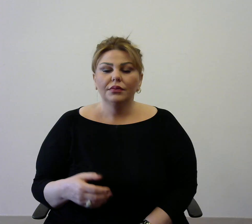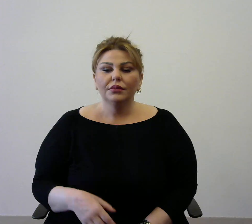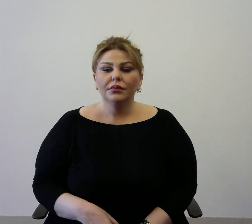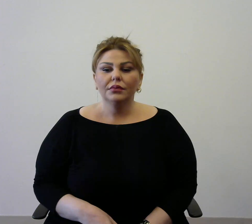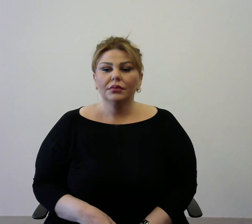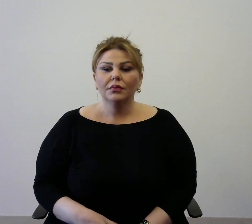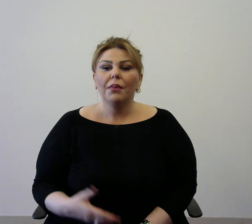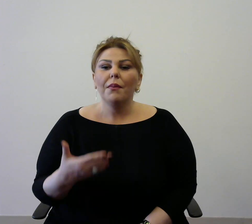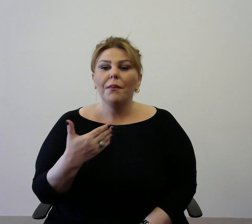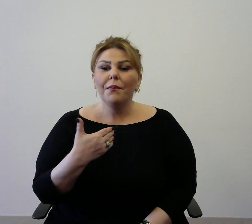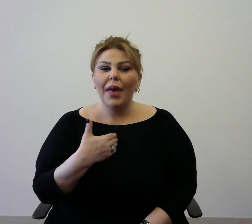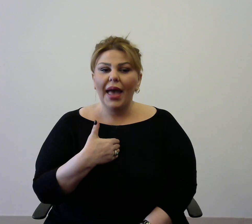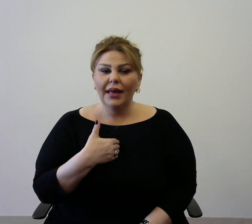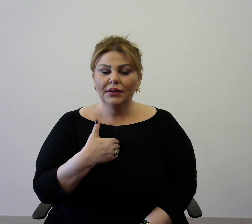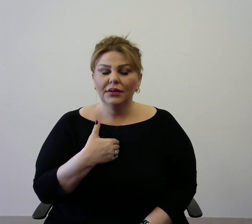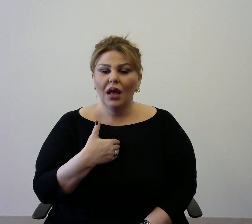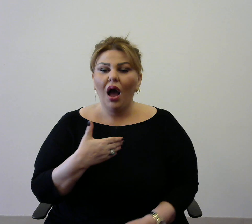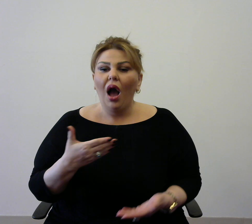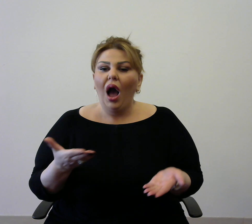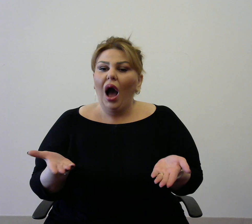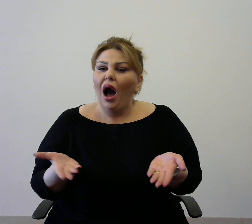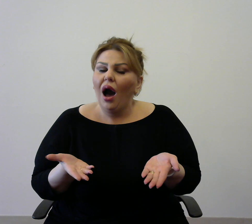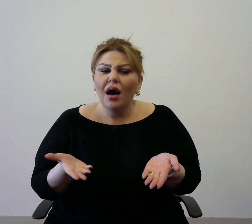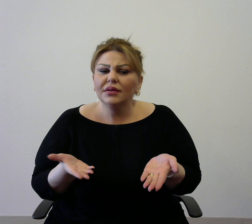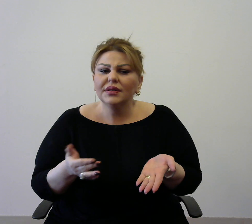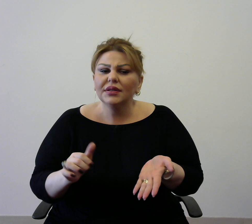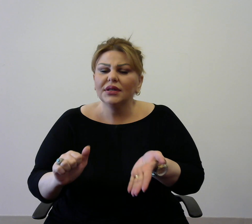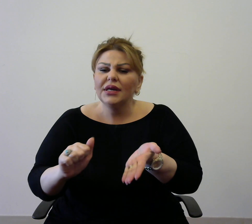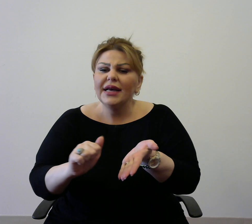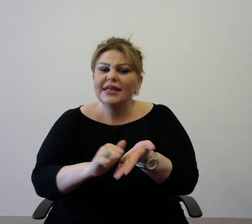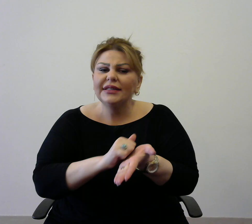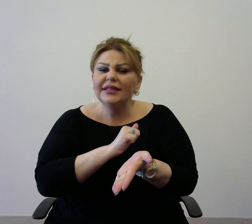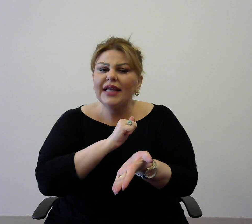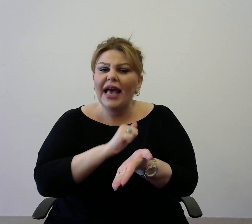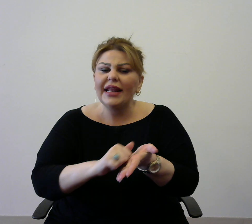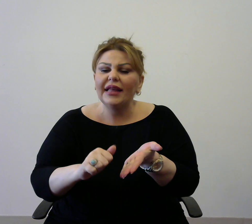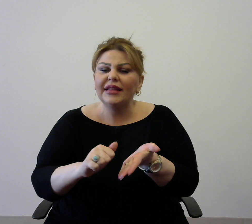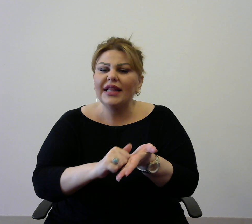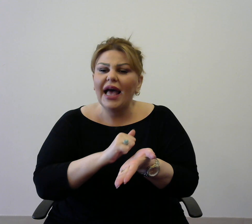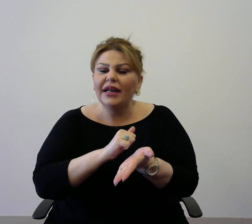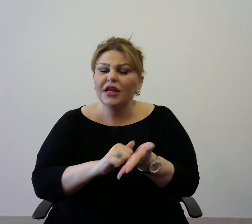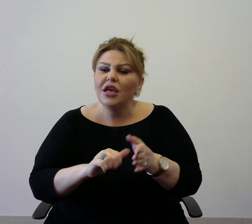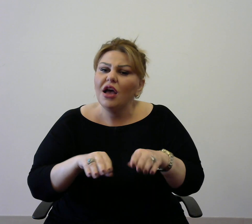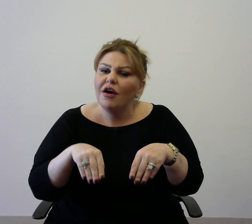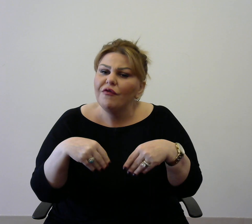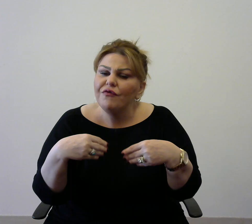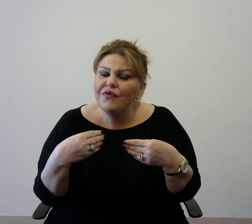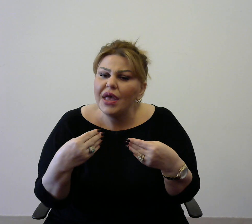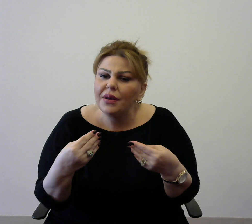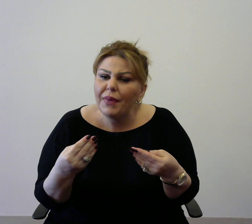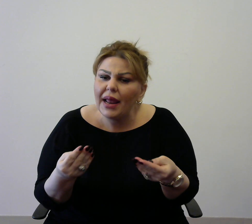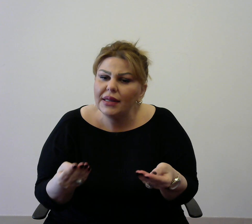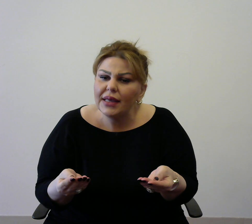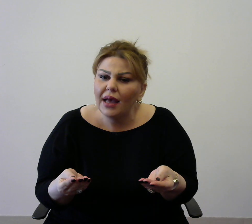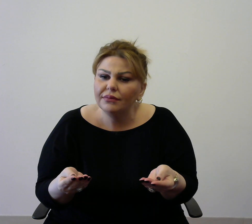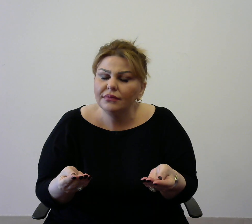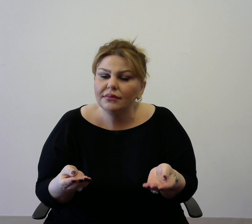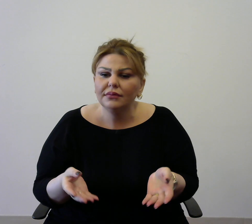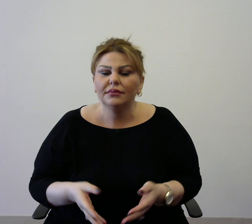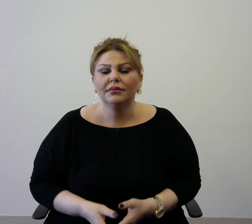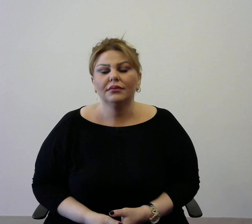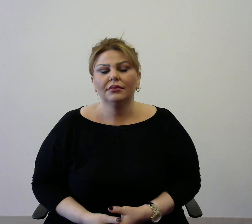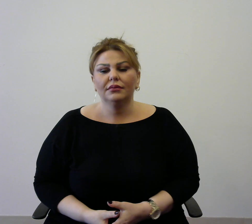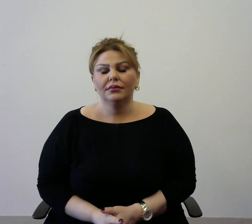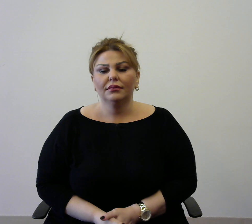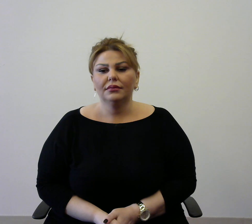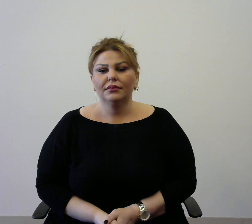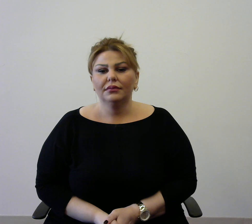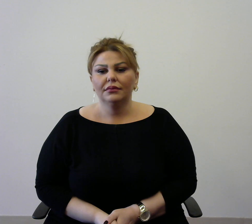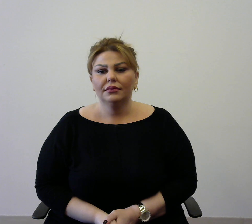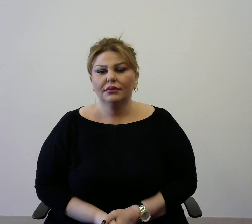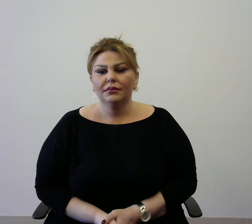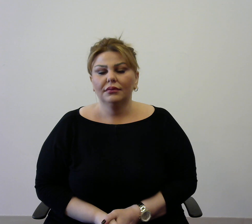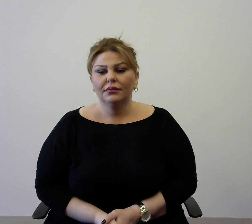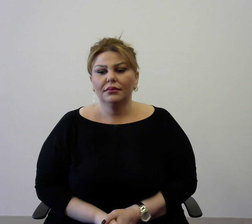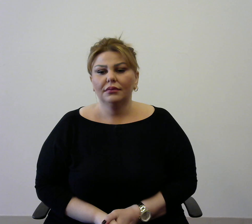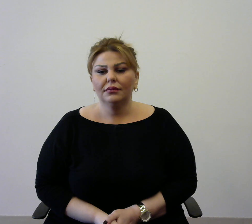Mən hansı sənədləri verməliyəm?